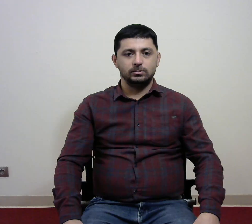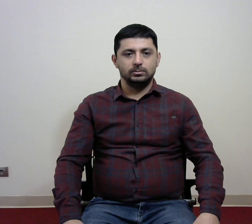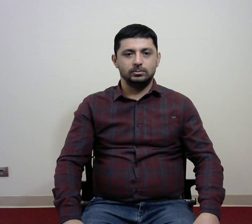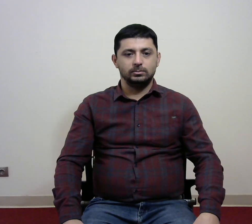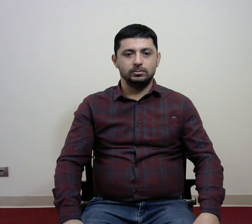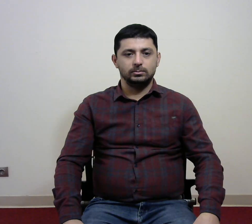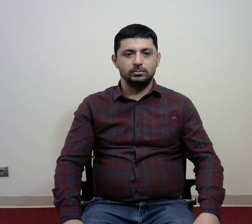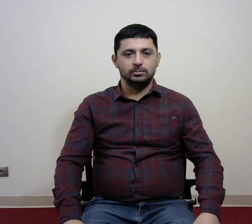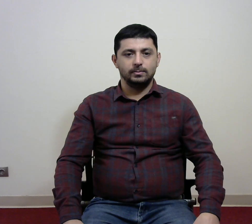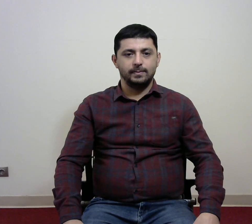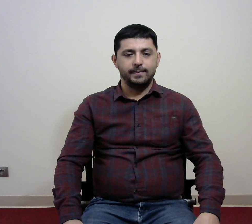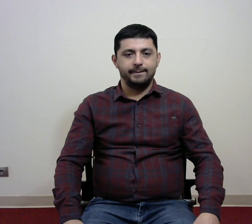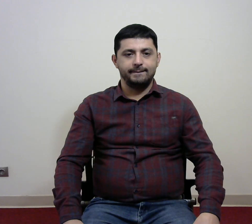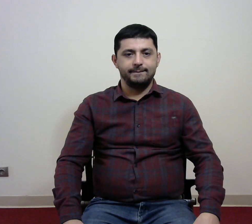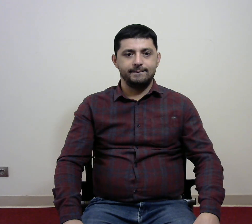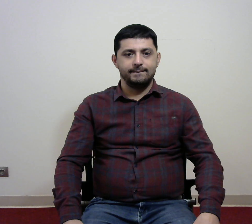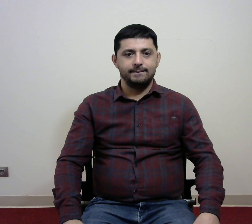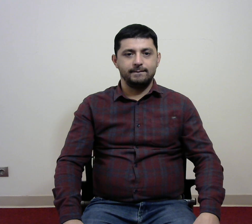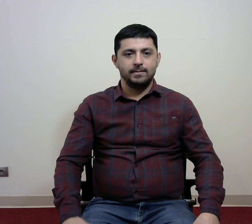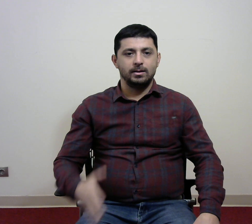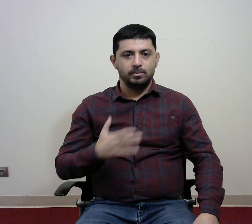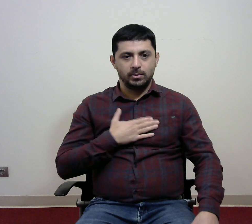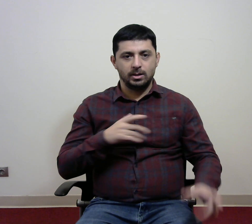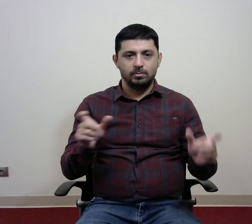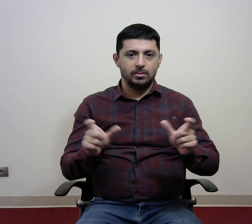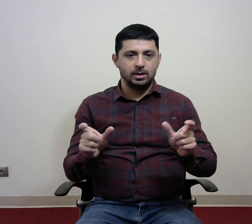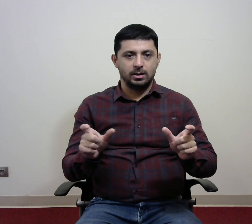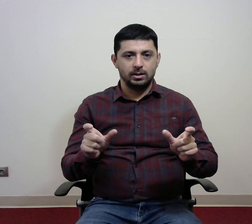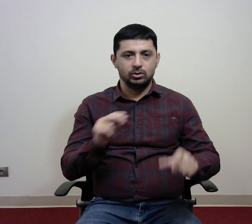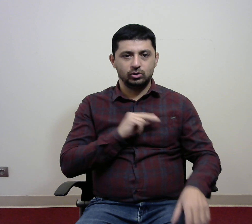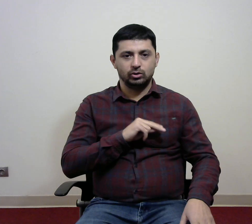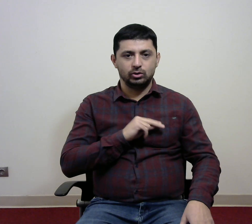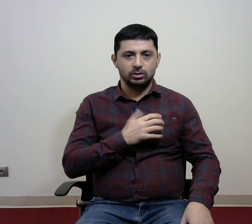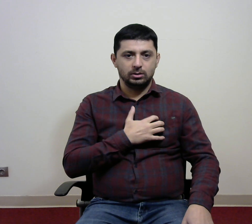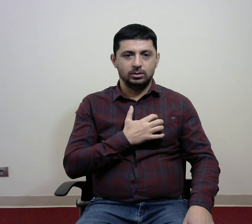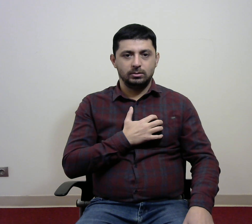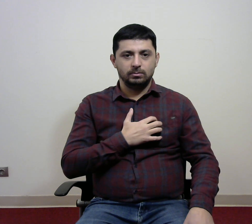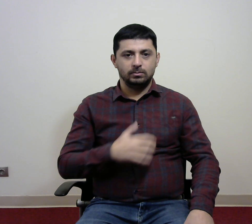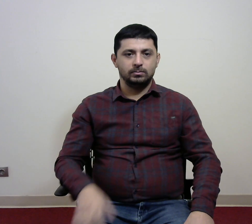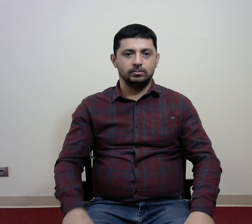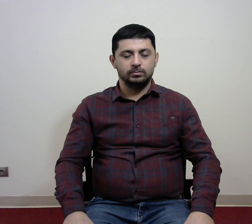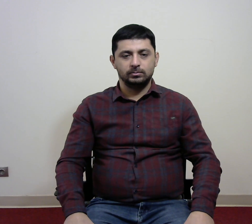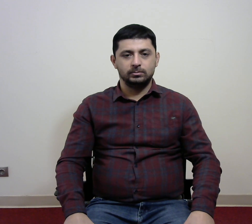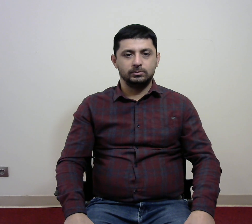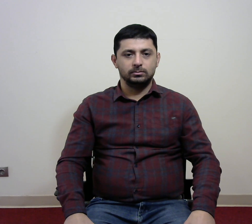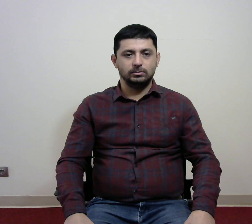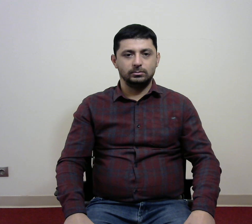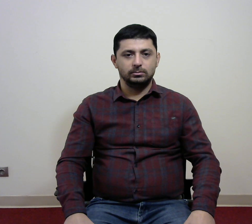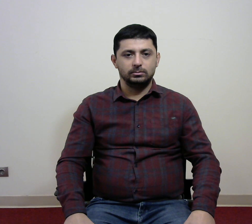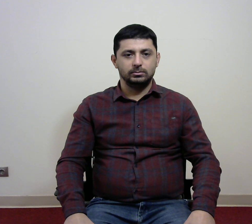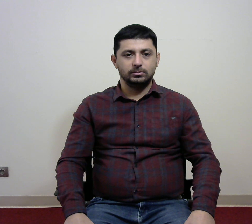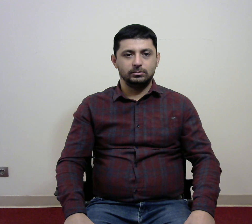Mən marketdə işləmək istəyirəm